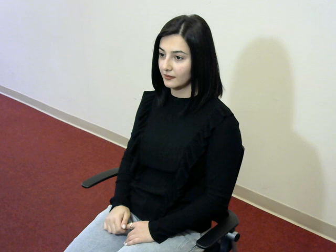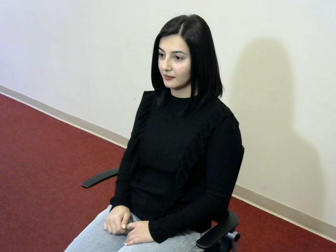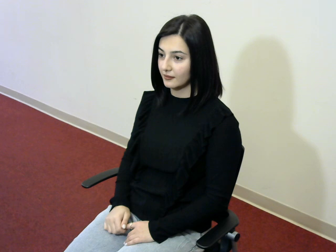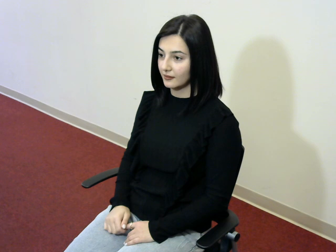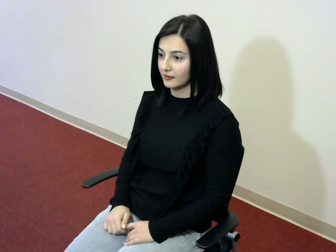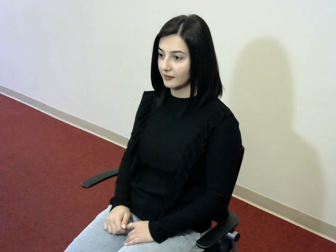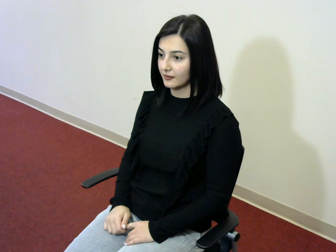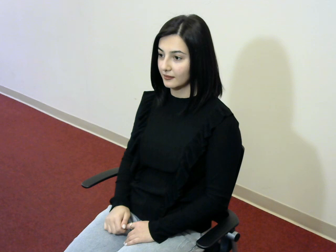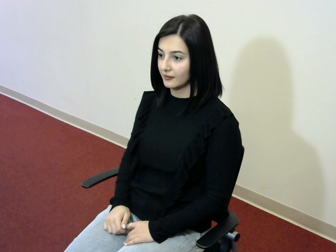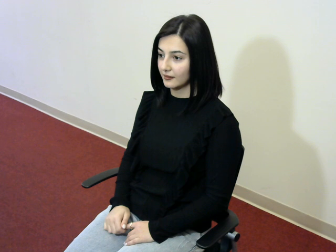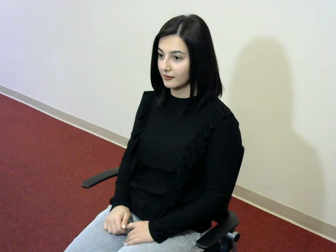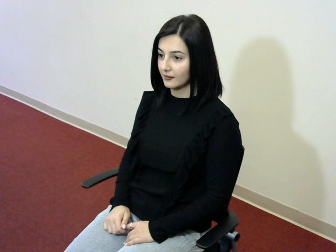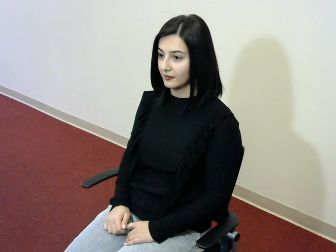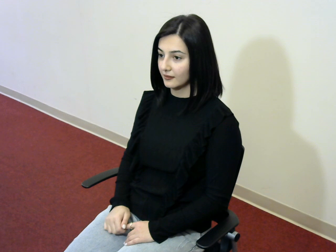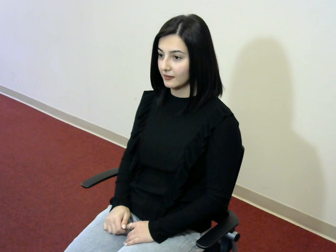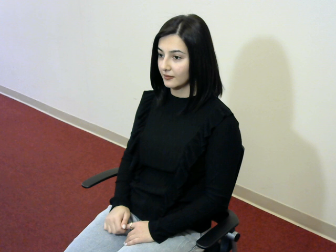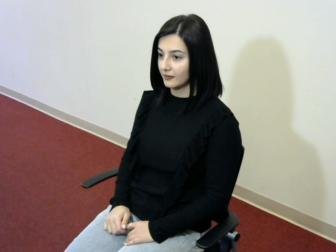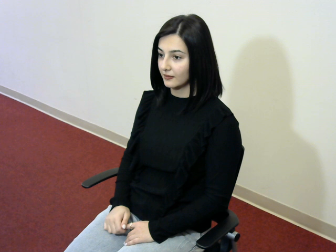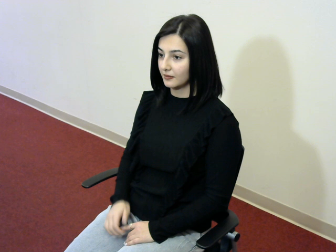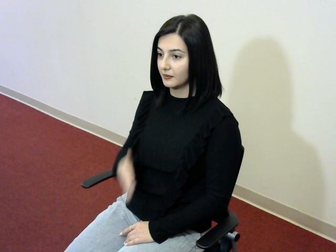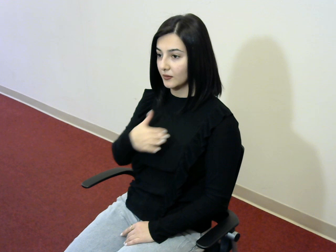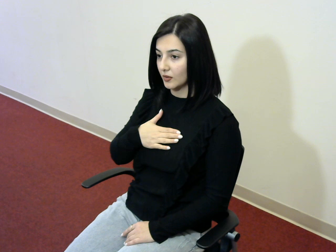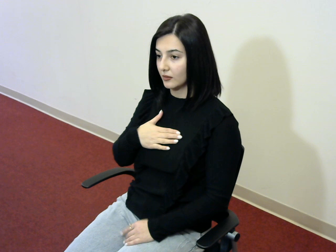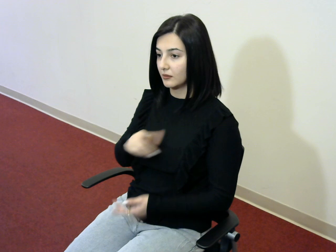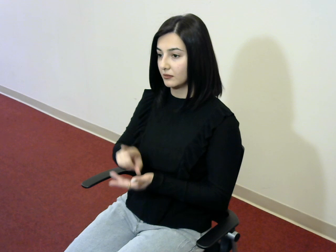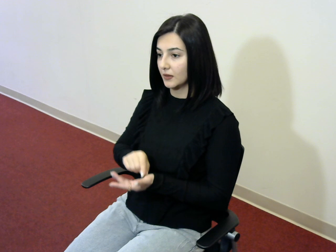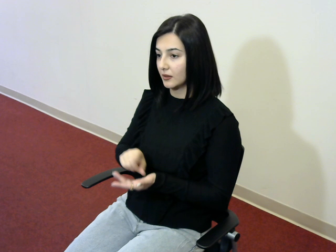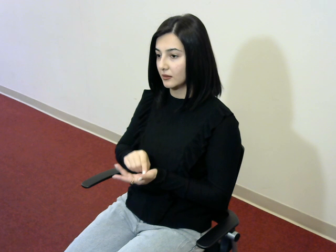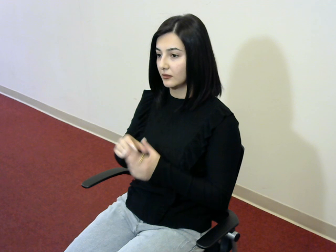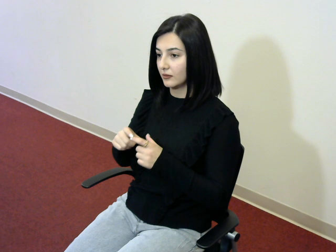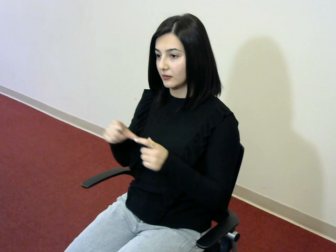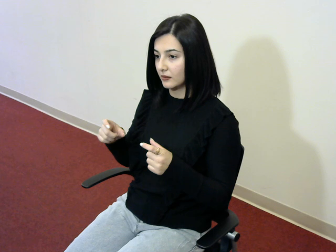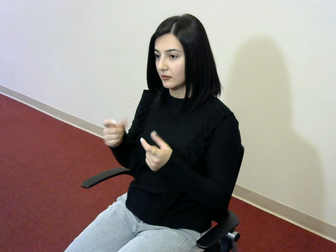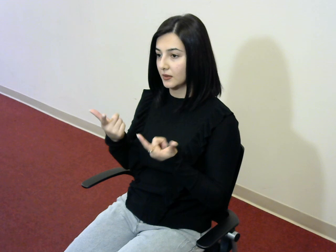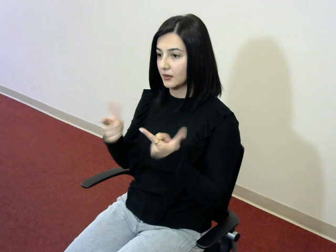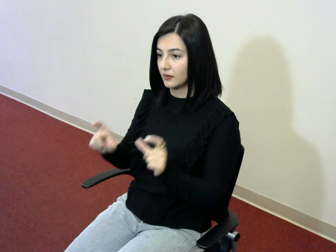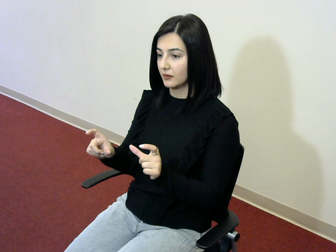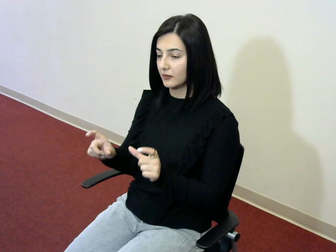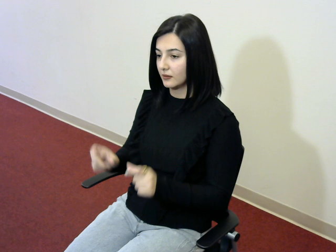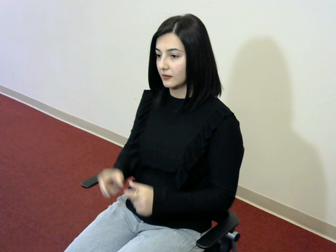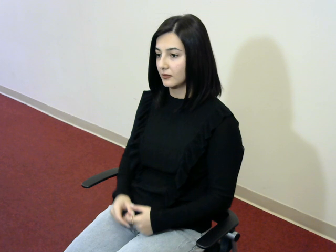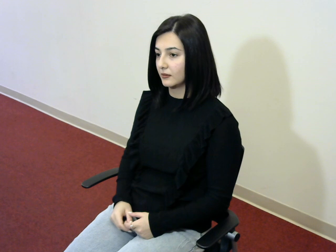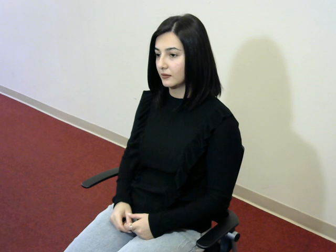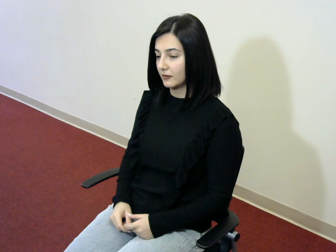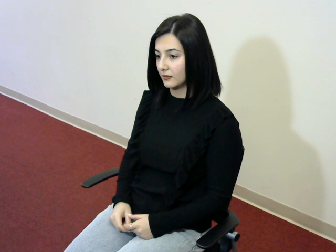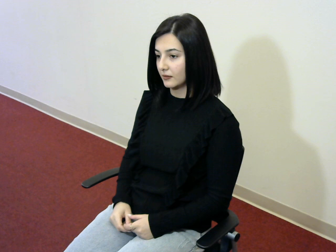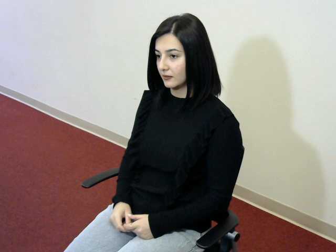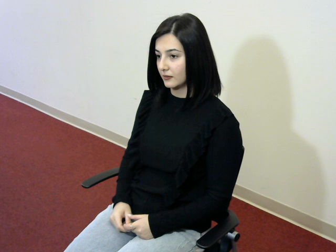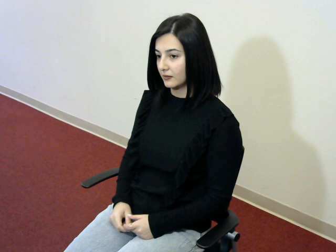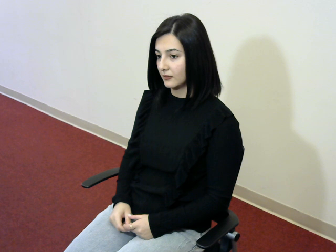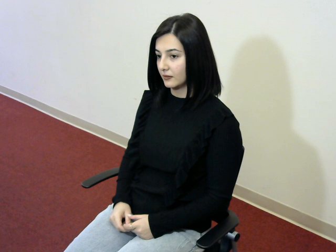Mənim pensiya kartım bloklanıb